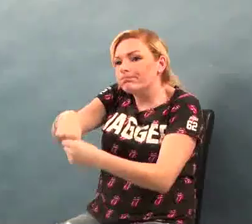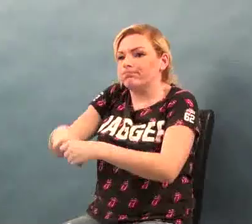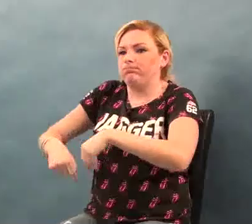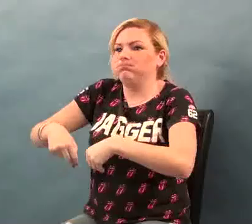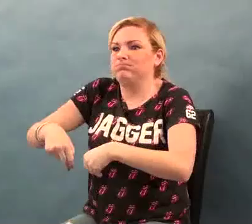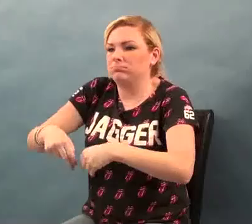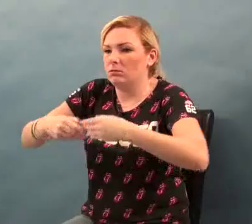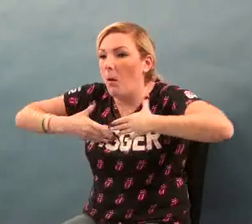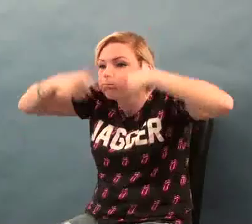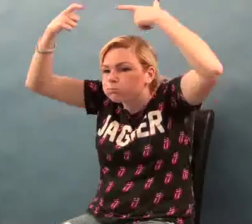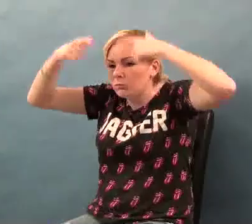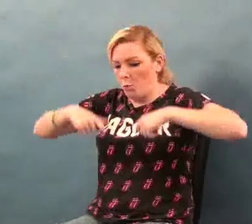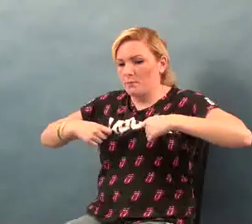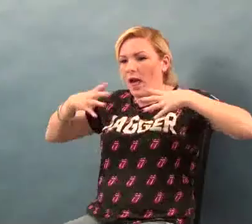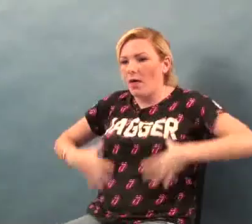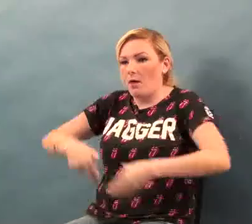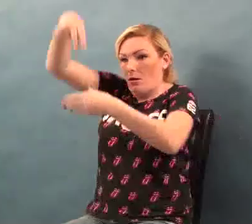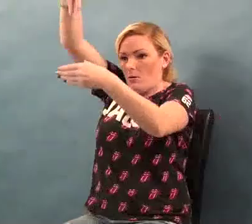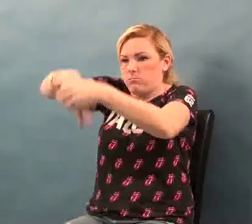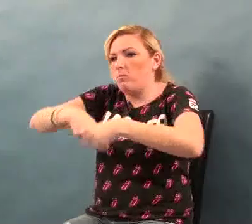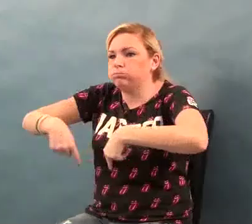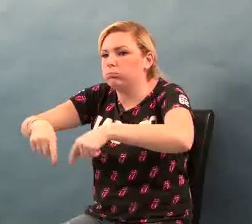Królik szedł dalej w tym czerwonym ubraniu.